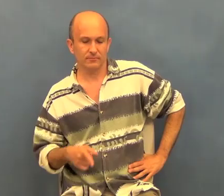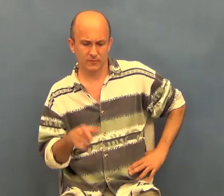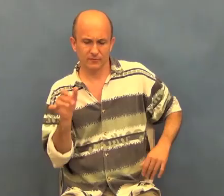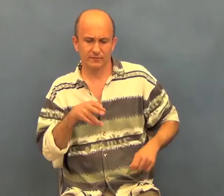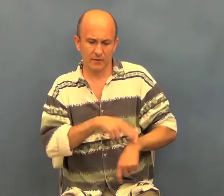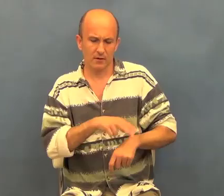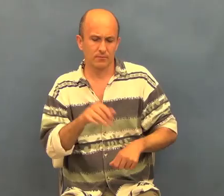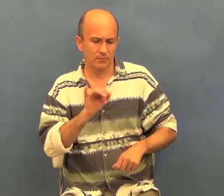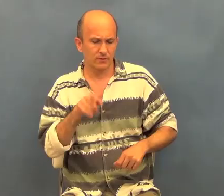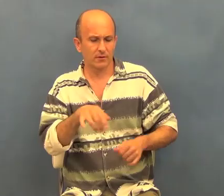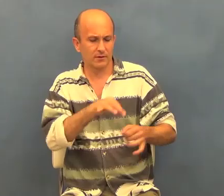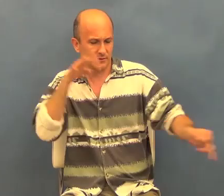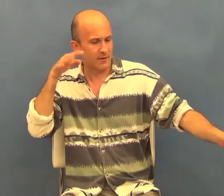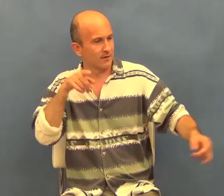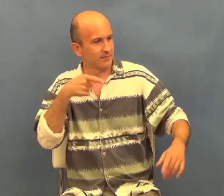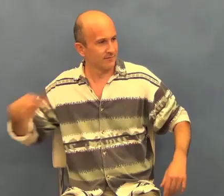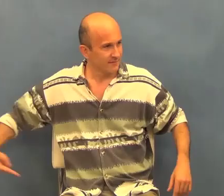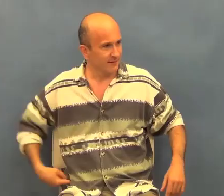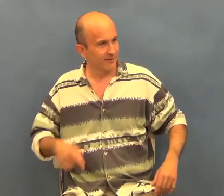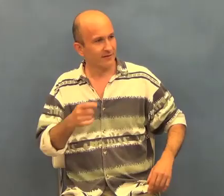Zegar budzi i strzela w pupę.